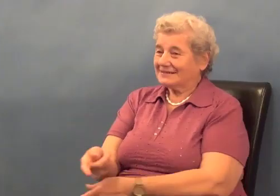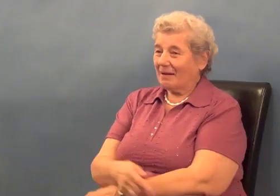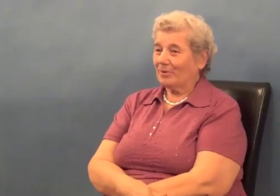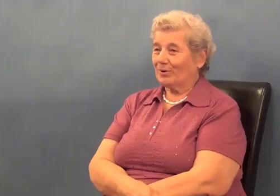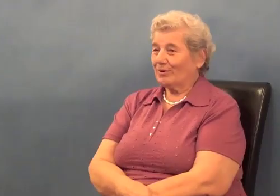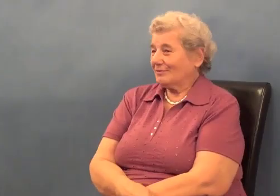No, przeszkadza mu.